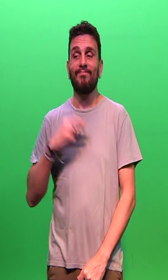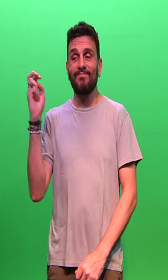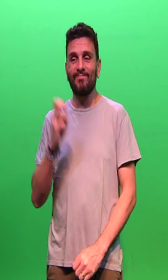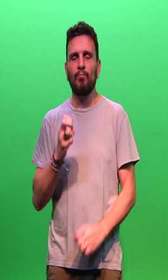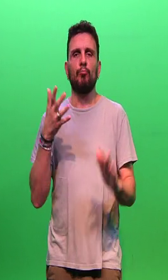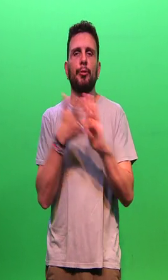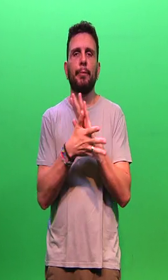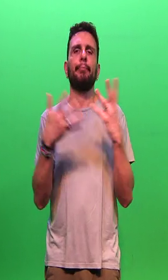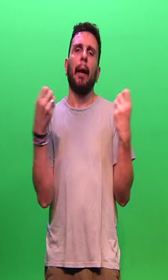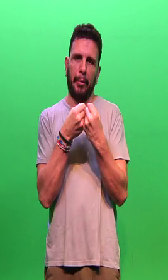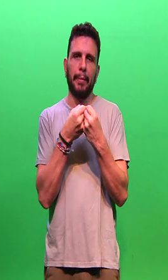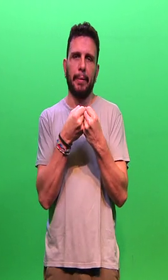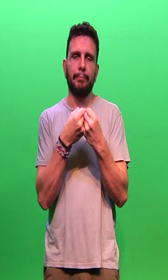Vinc perquè he tingut un accident.